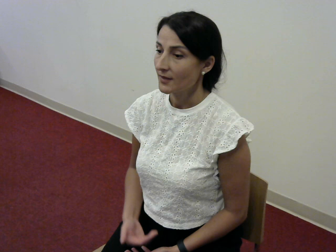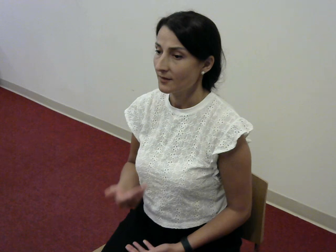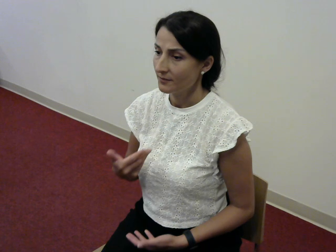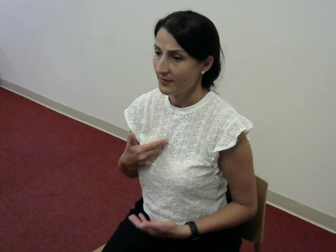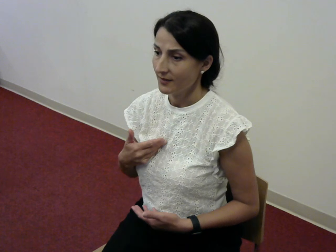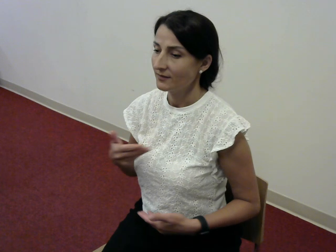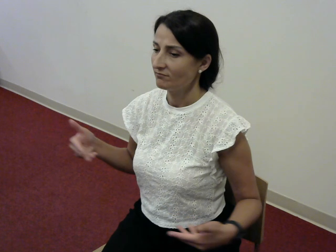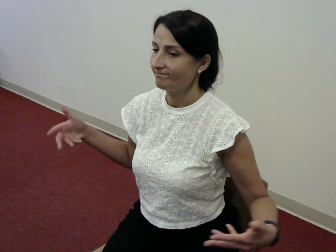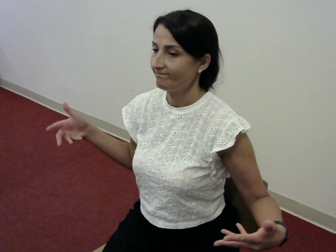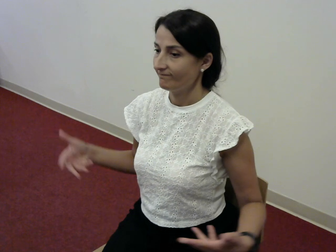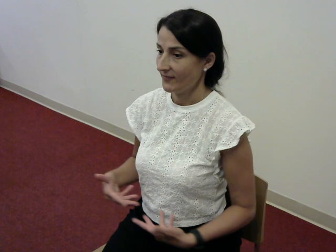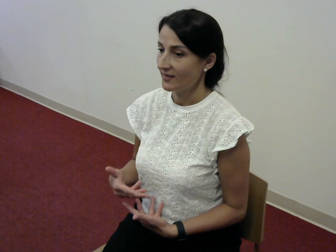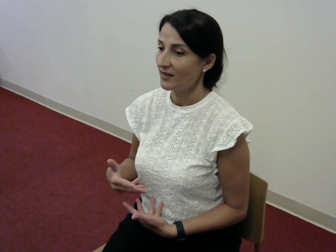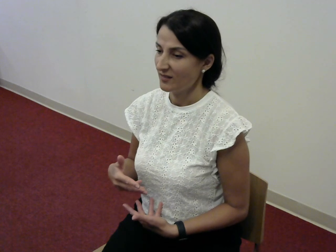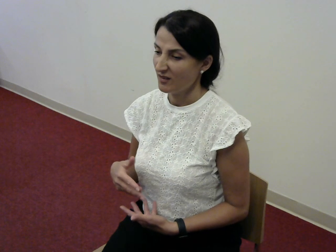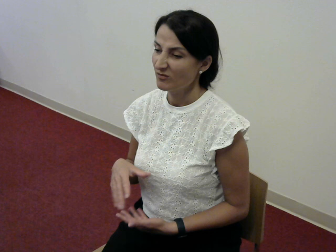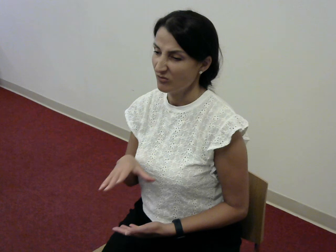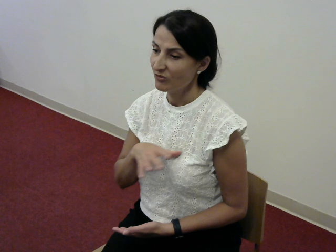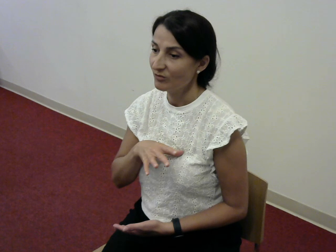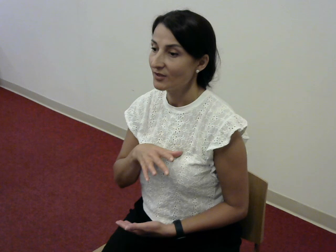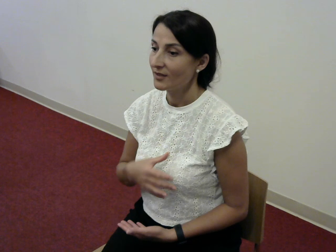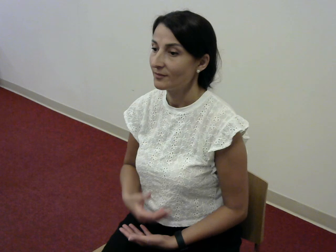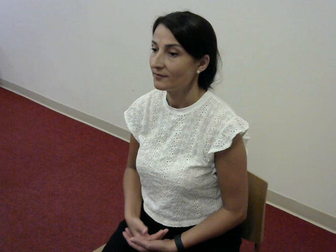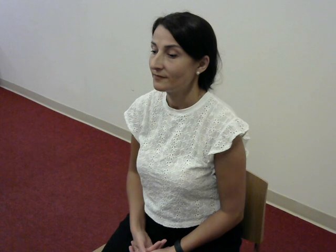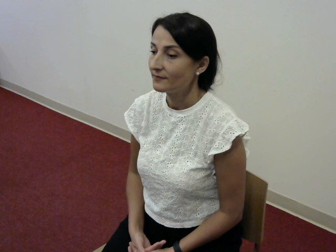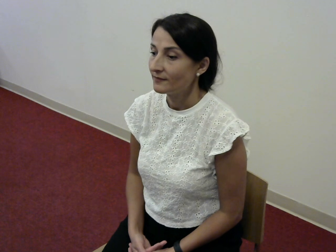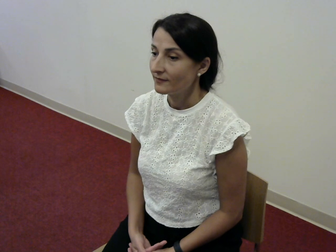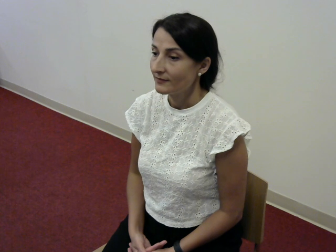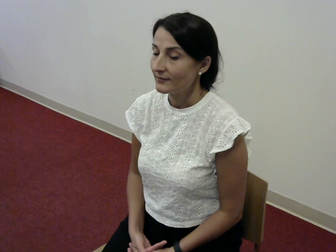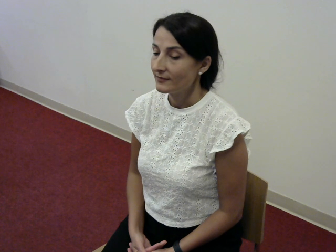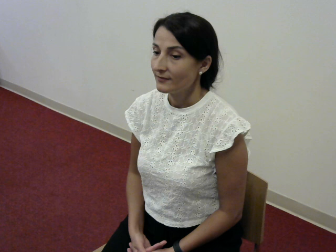Mən sətəlcəm olmuşam